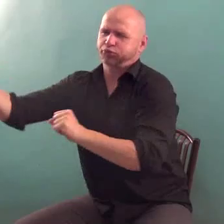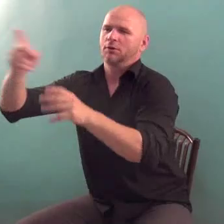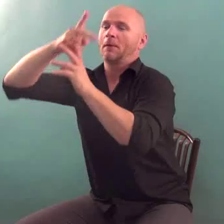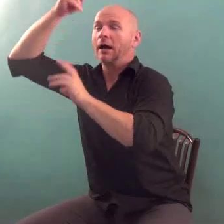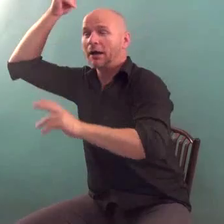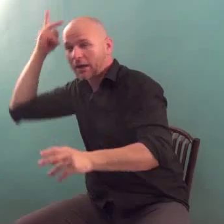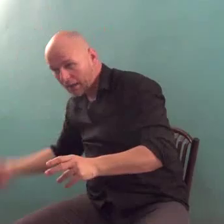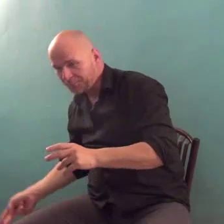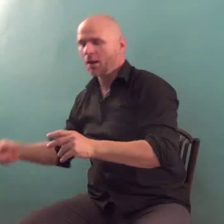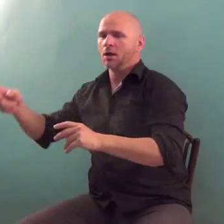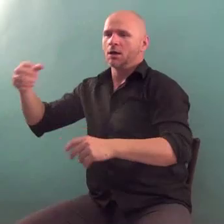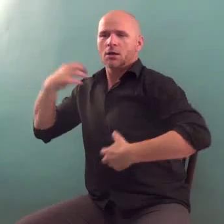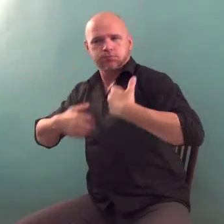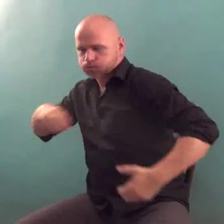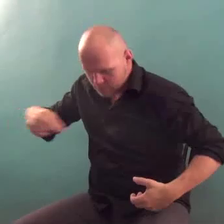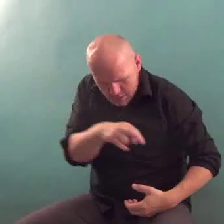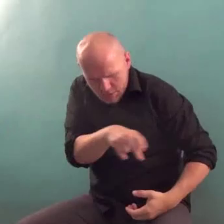Kot spada na ziemię i zły chodzi tam i z powrotem.